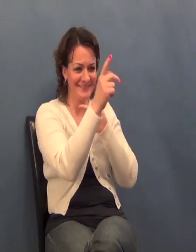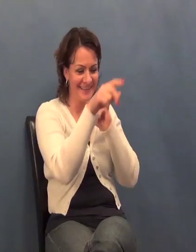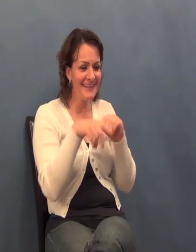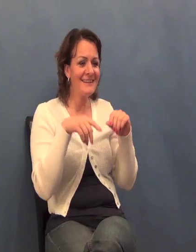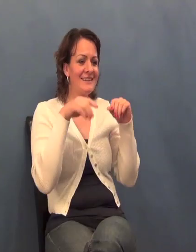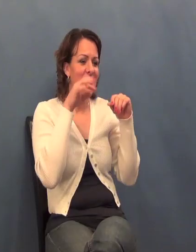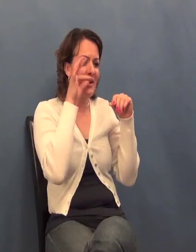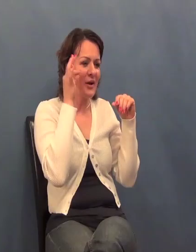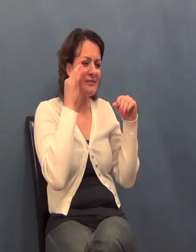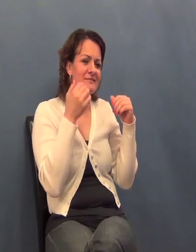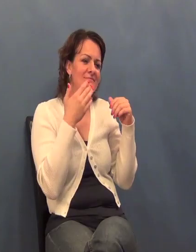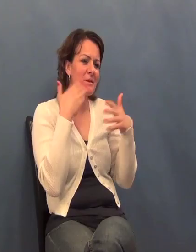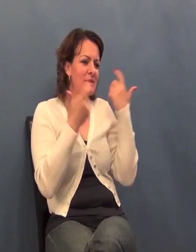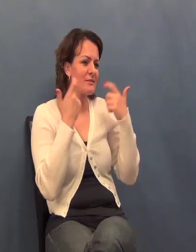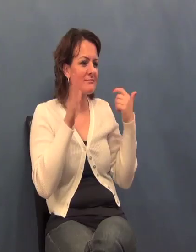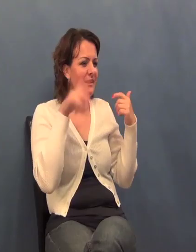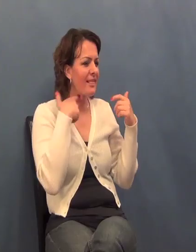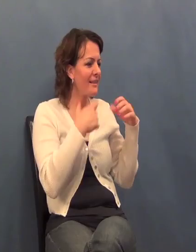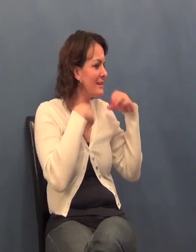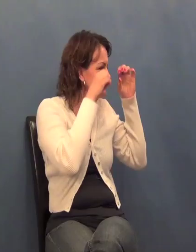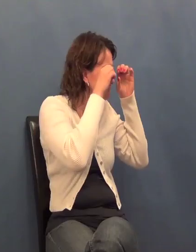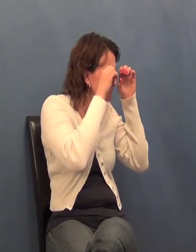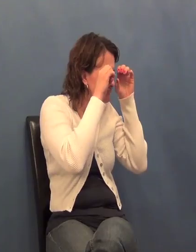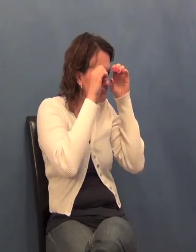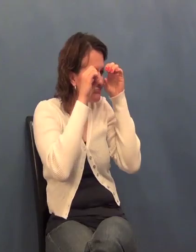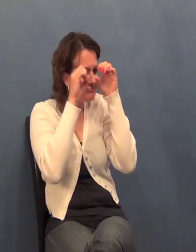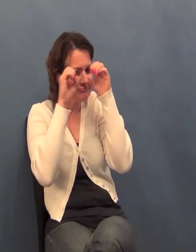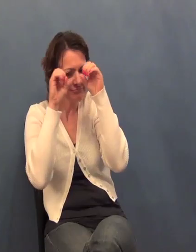Kot nie ma co robić i z nudów rozgląda się przez lornetkę.